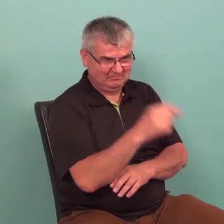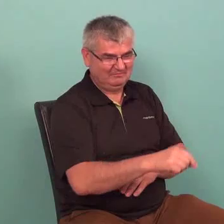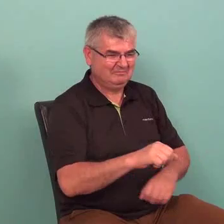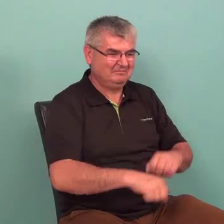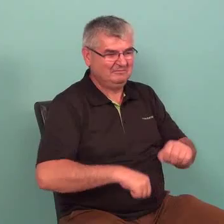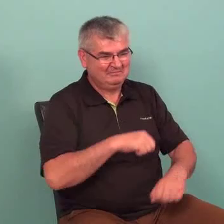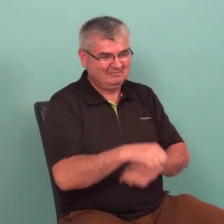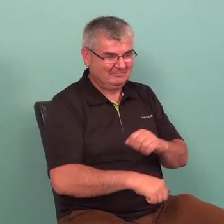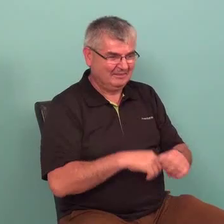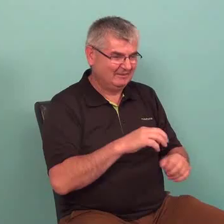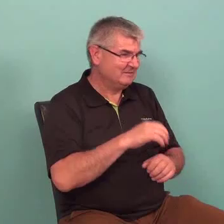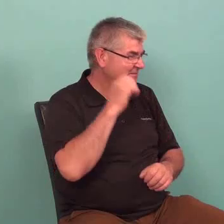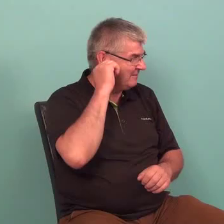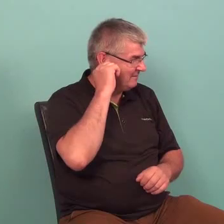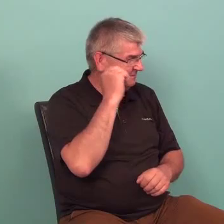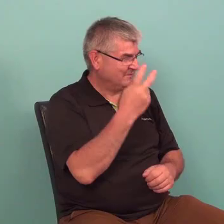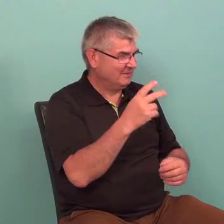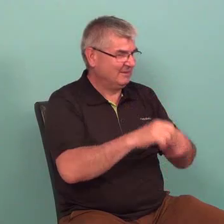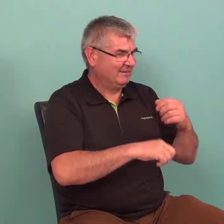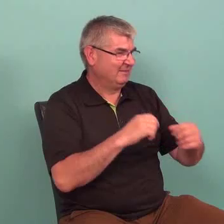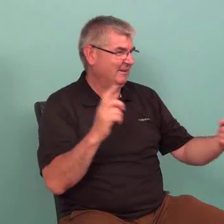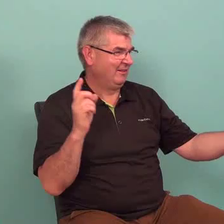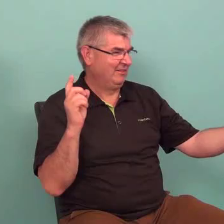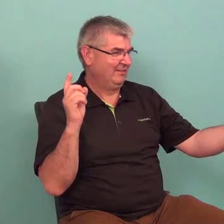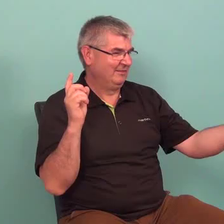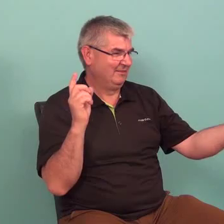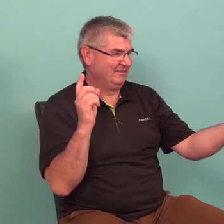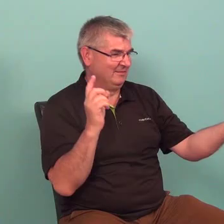Jedzie i akurat zjawiają się dwie dziewczyny jadące na rowerze, mijają się.